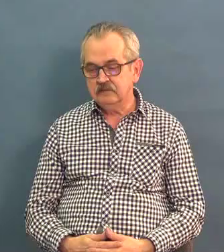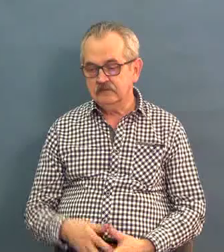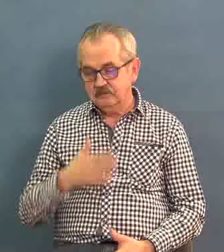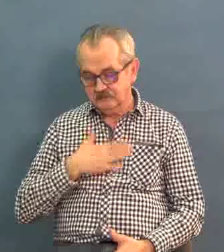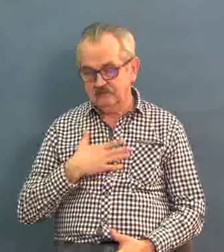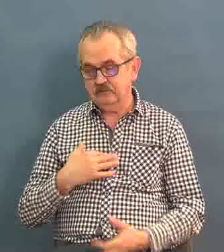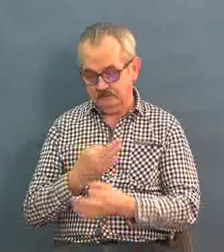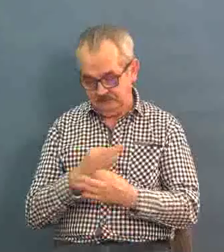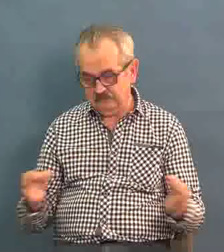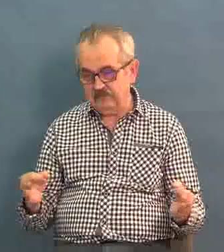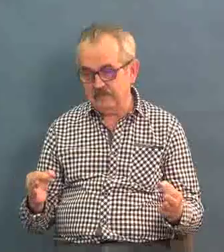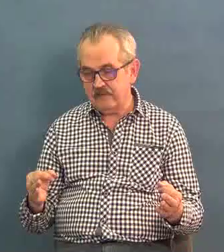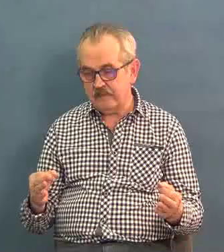Sobota wolna.